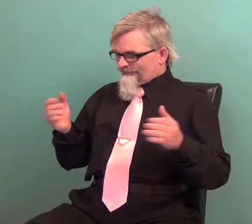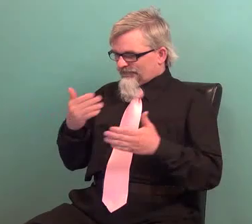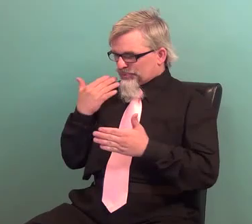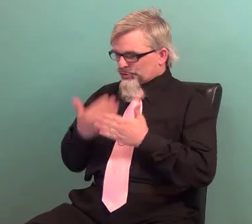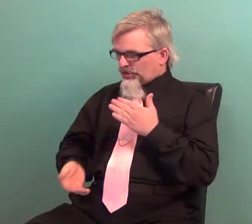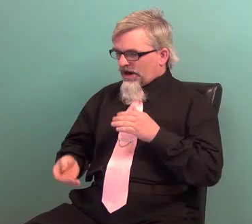Szkoda.